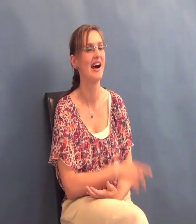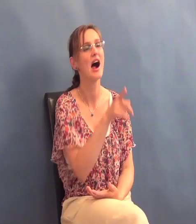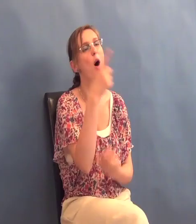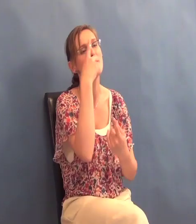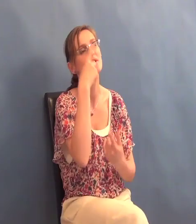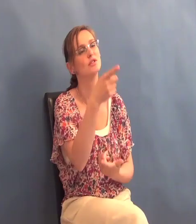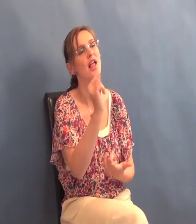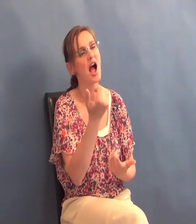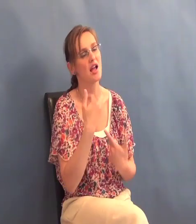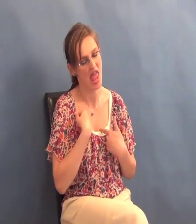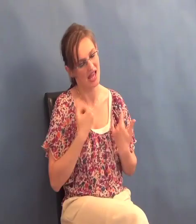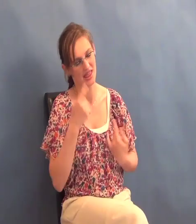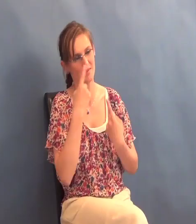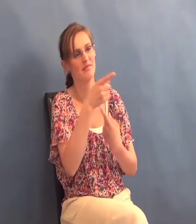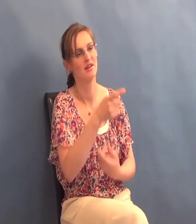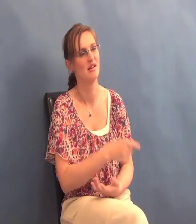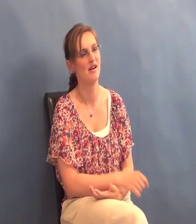A ty jak myślisz? Ja mogę myśleć inaczej.